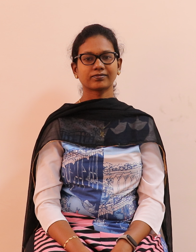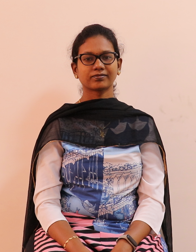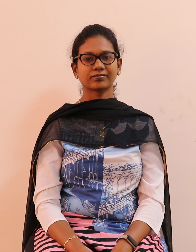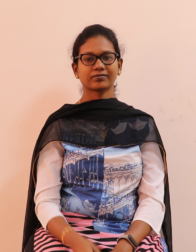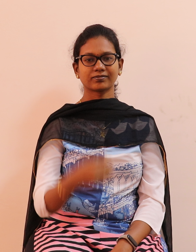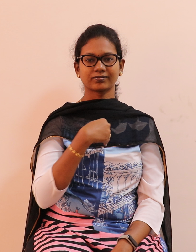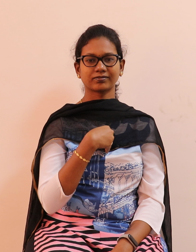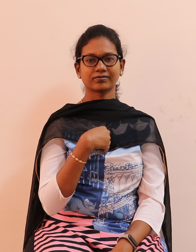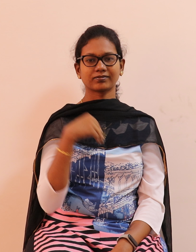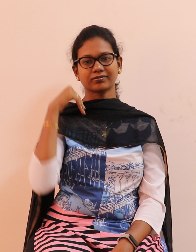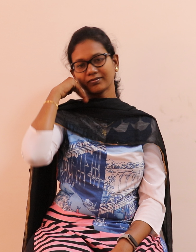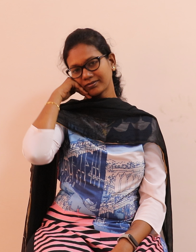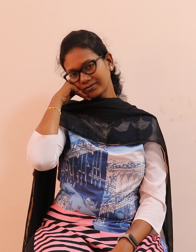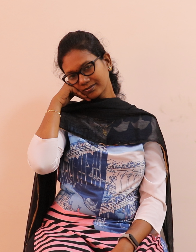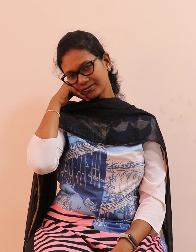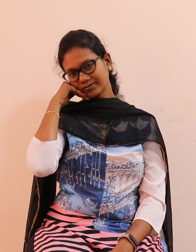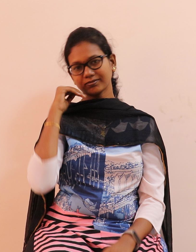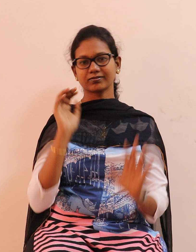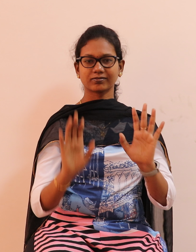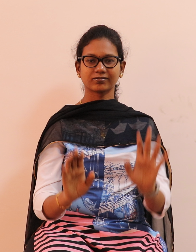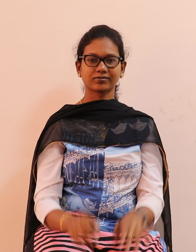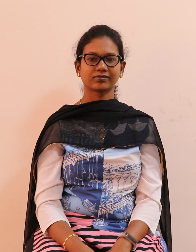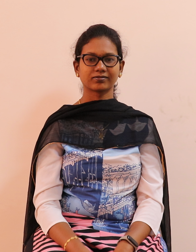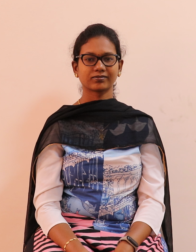i am suffering from fever